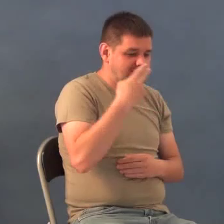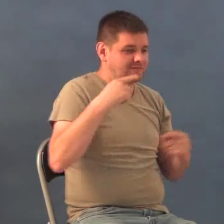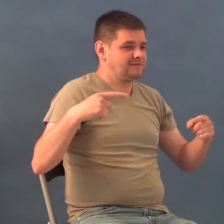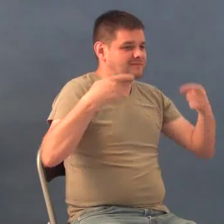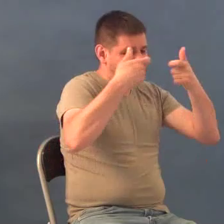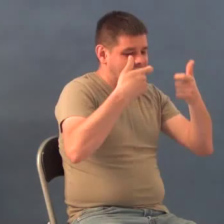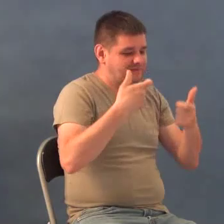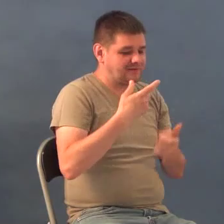Patrzą na siebie.